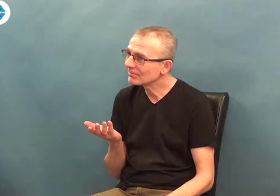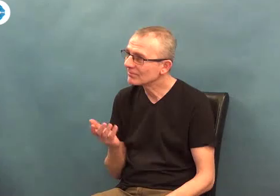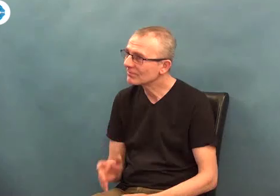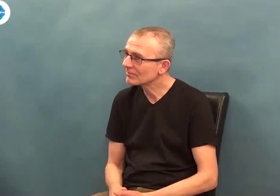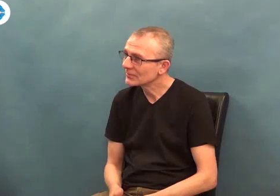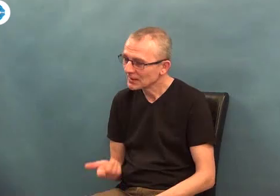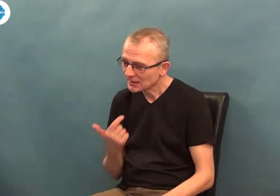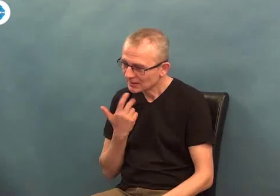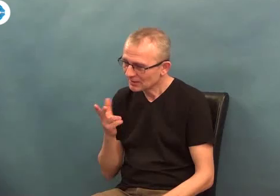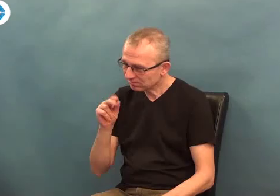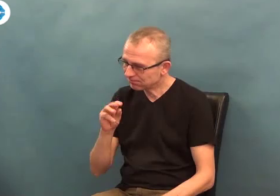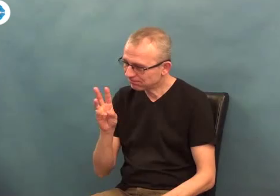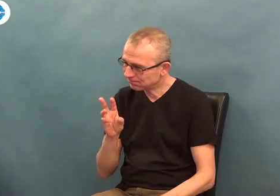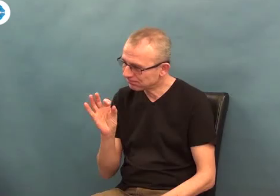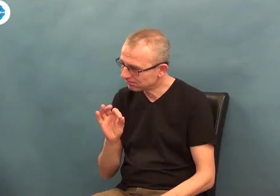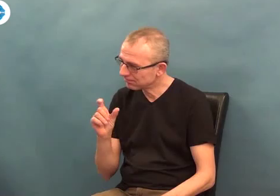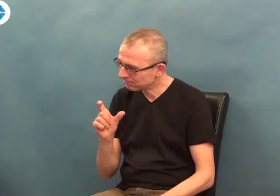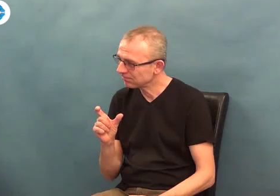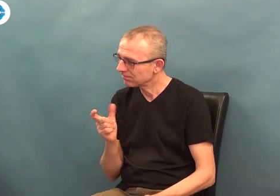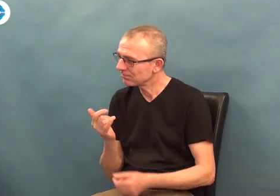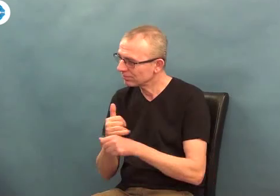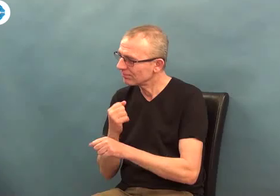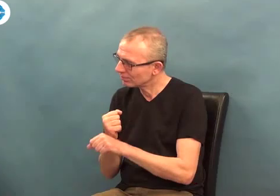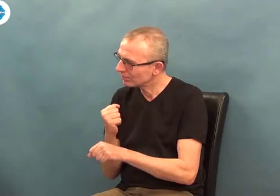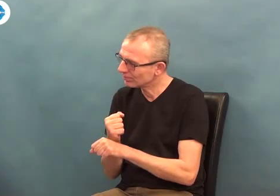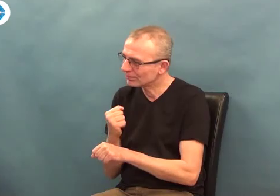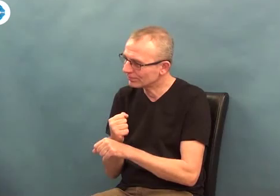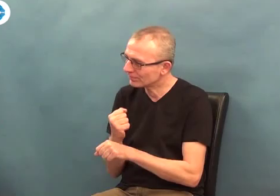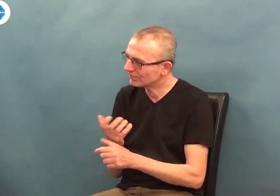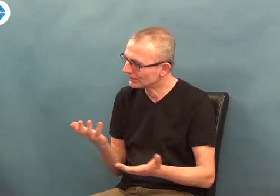Ja w poniedziałek, wtorek, środę, czwartek, piątek pracuję.